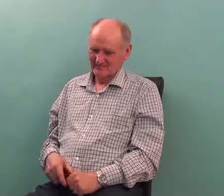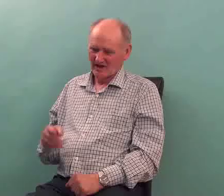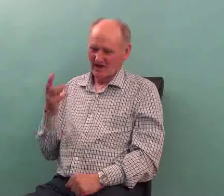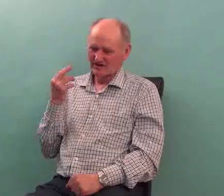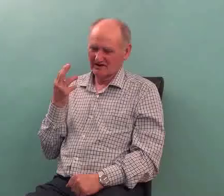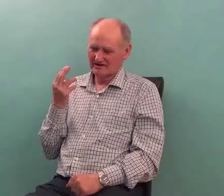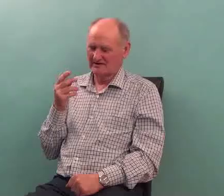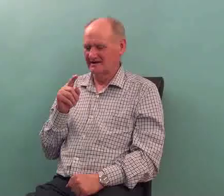Królik.